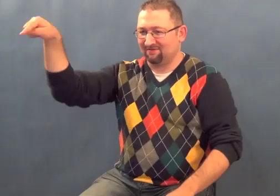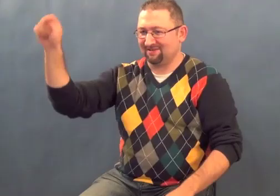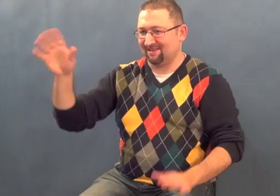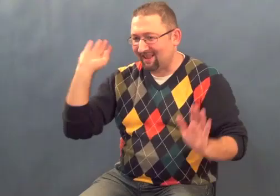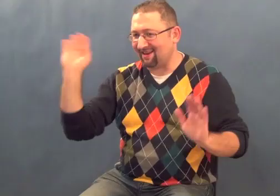Dobra.